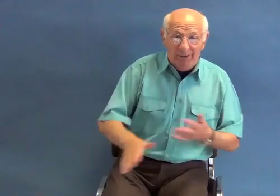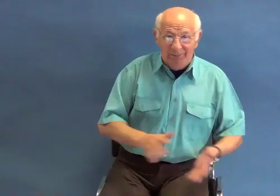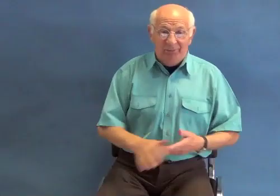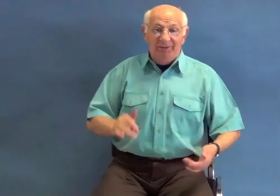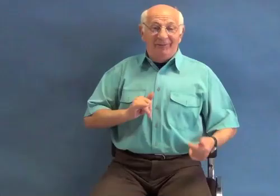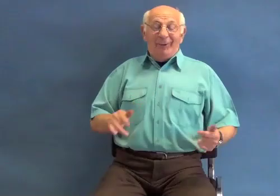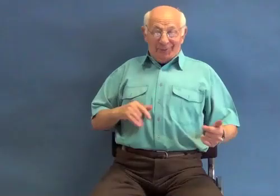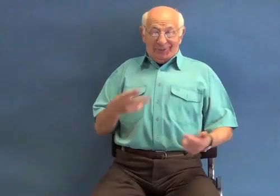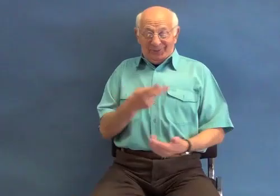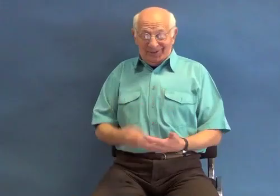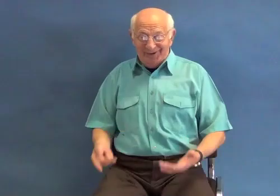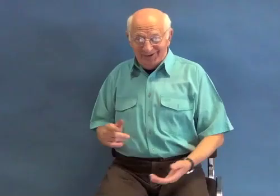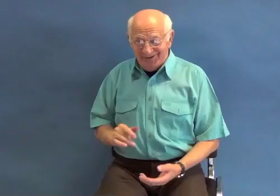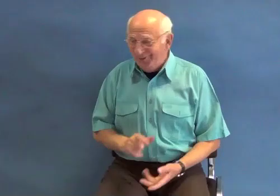Bez, bez, bo niewygodnie się leży.